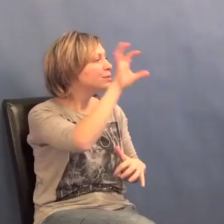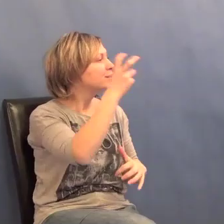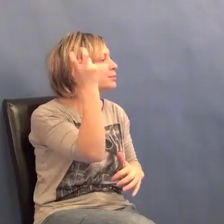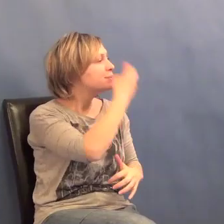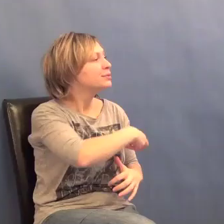Są ciekawe.